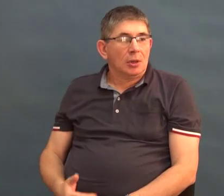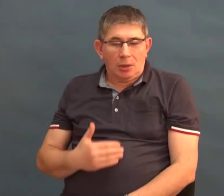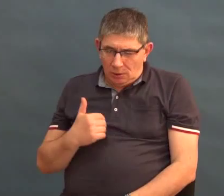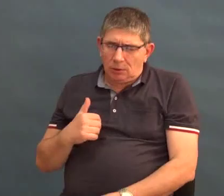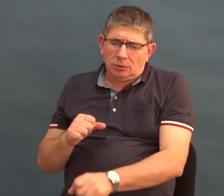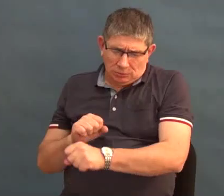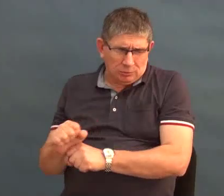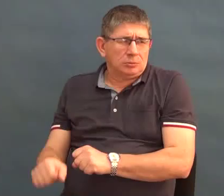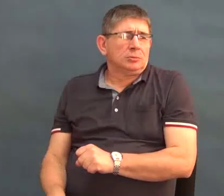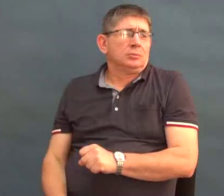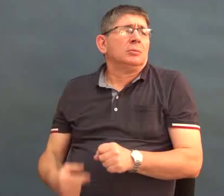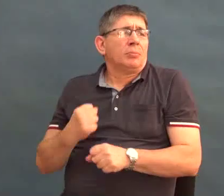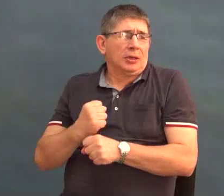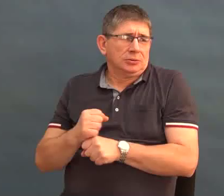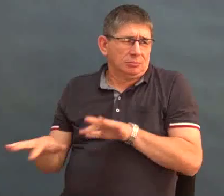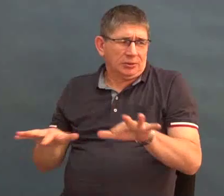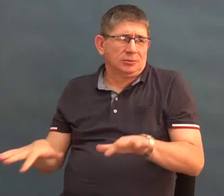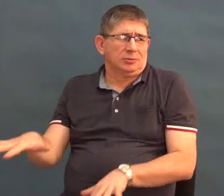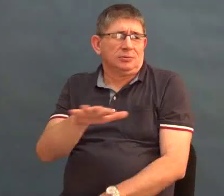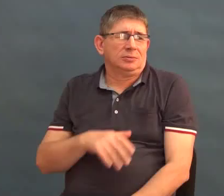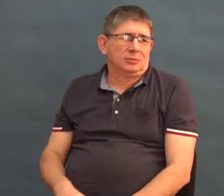W Polsce jest, w miejscach pracy, tak.